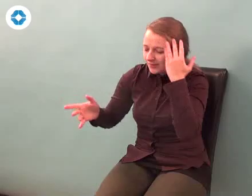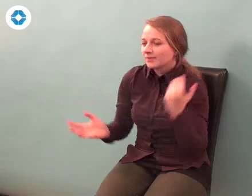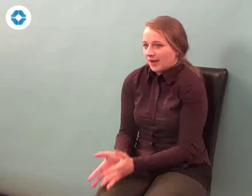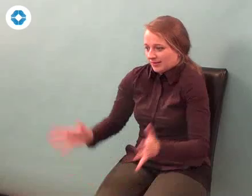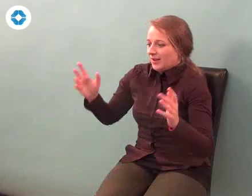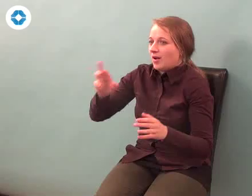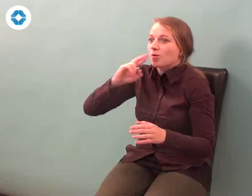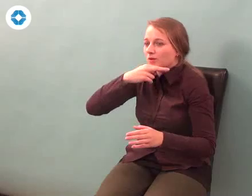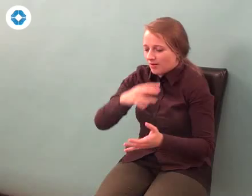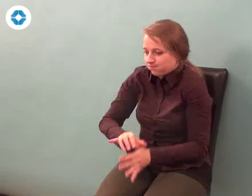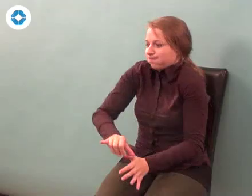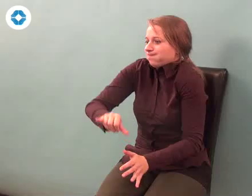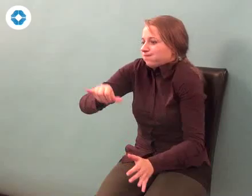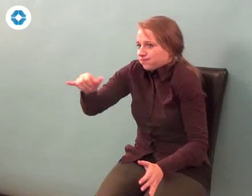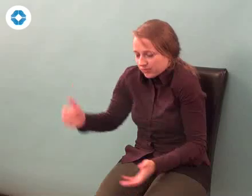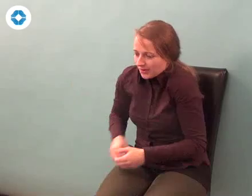Kosz jest już pełen gruszek.